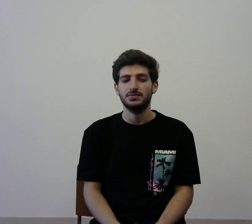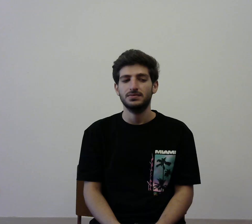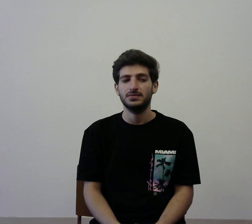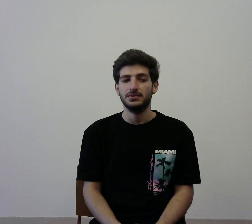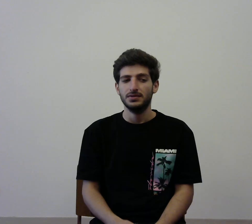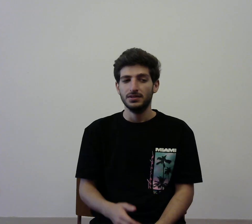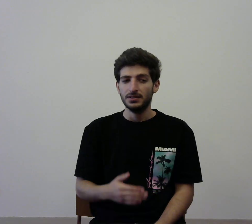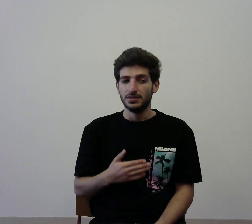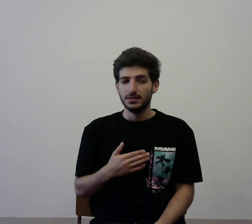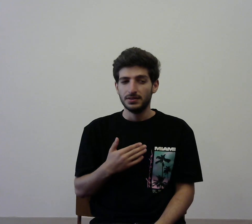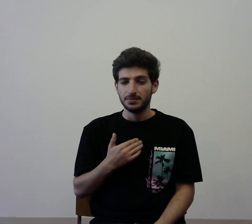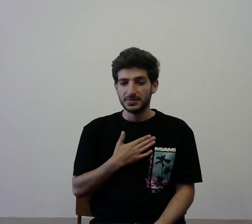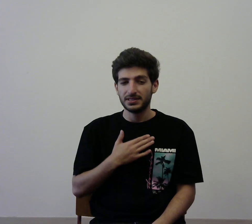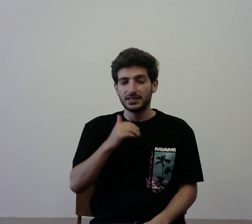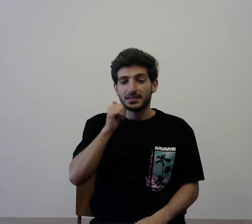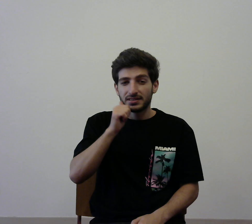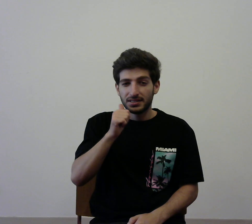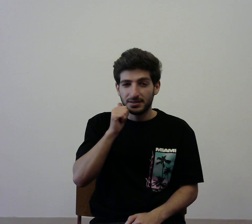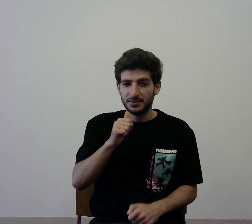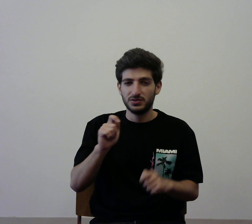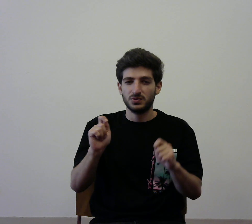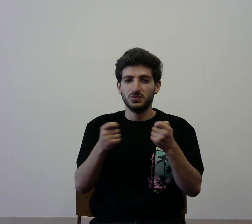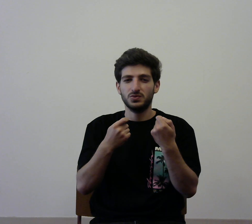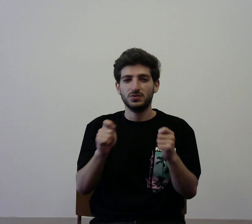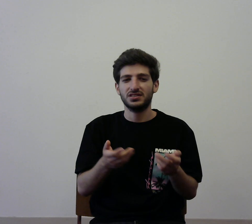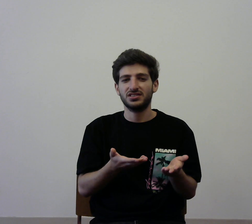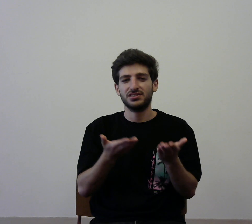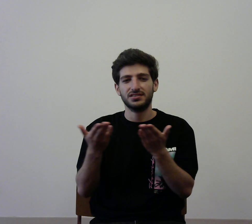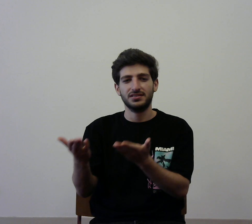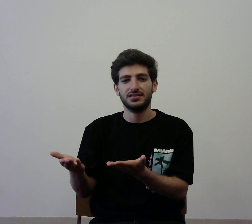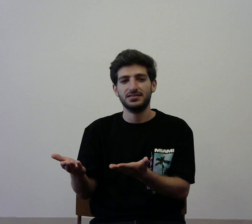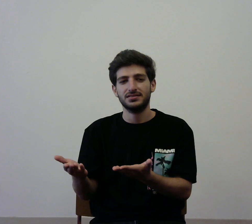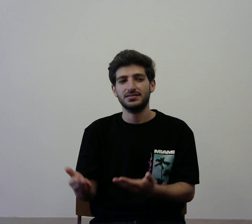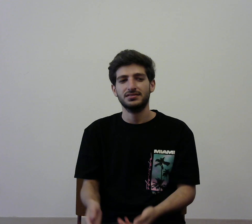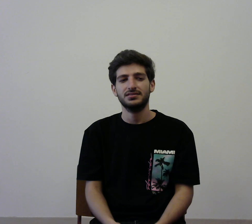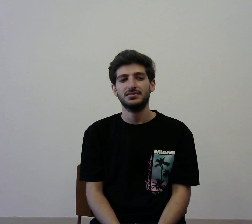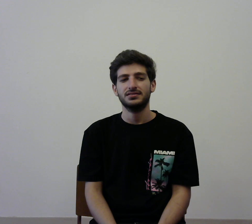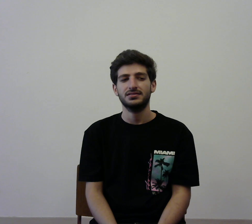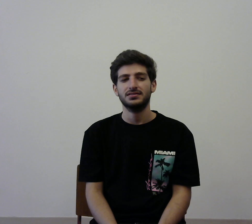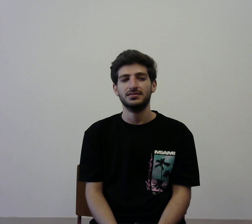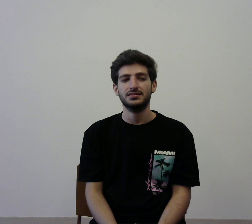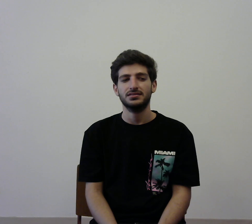Bizi sabah toya çağırıblar